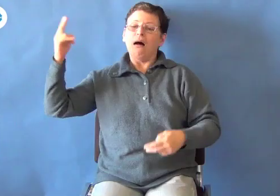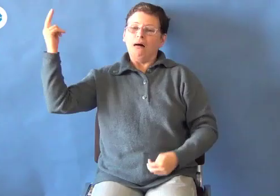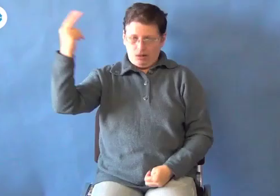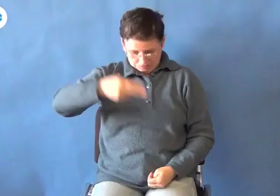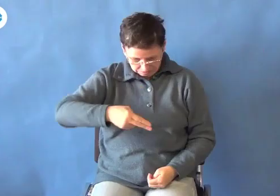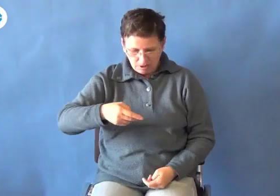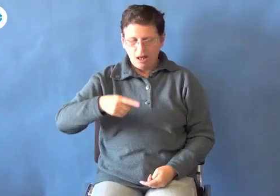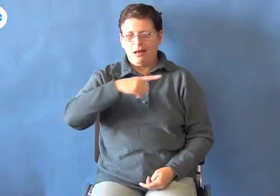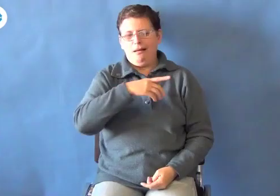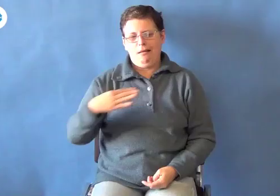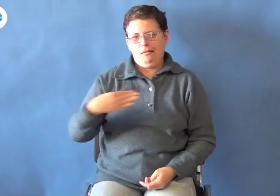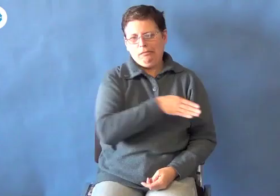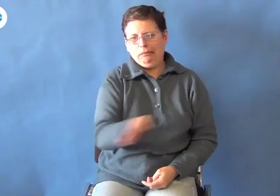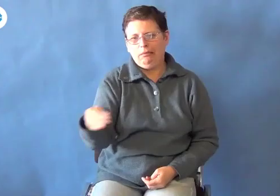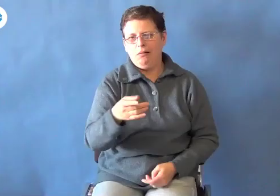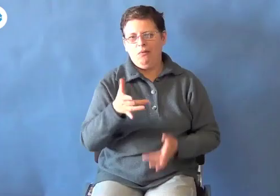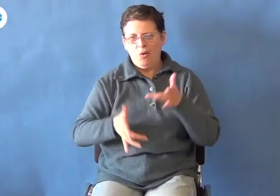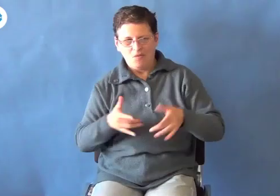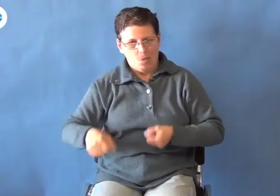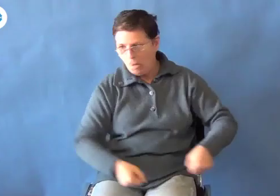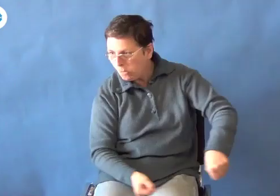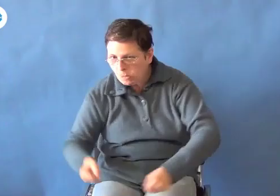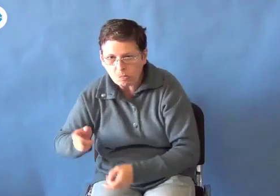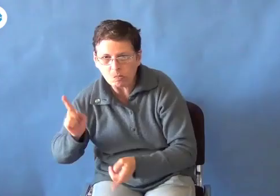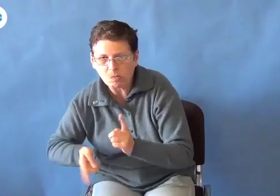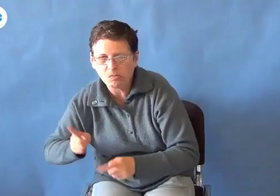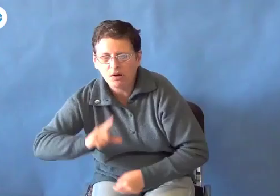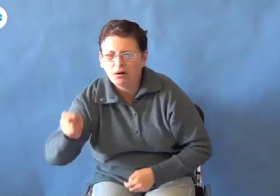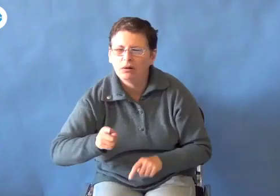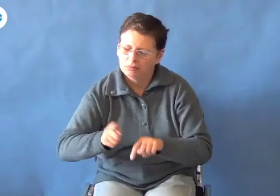Szlaban się zamyka, a rowerzyści omijają go i szybko przejeżdżają przez tory.